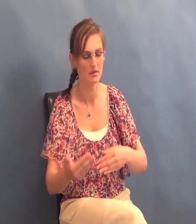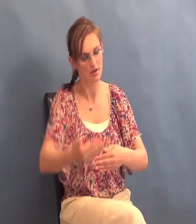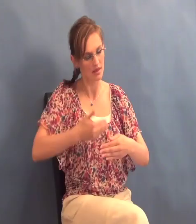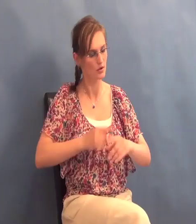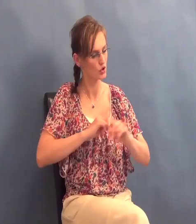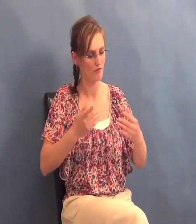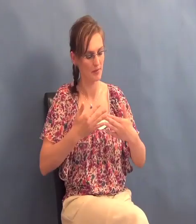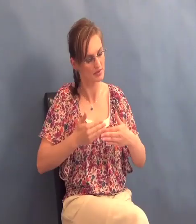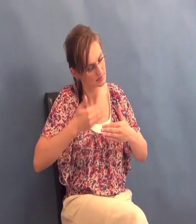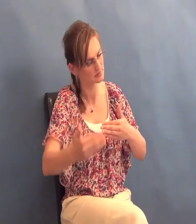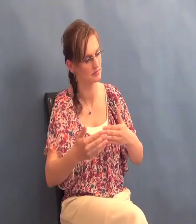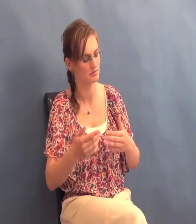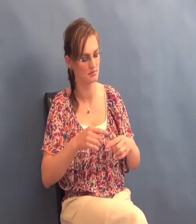Nie wolno stać za linią, trzeba przed.